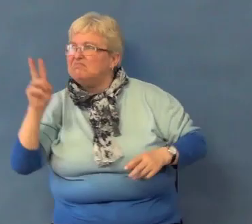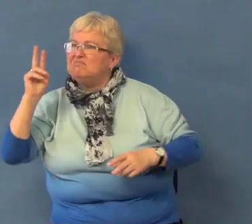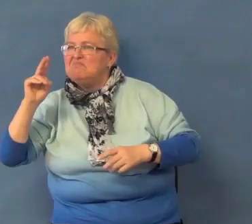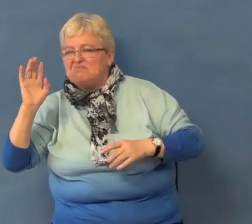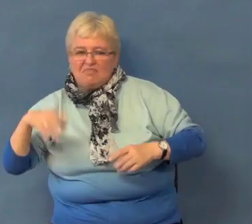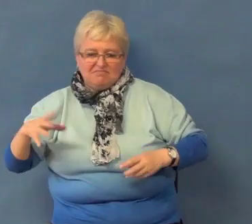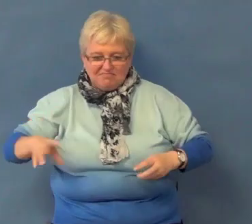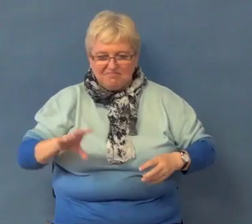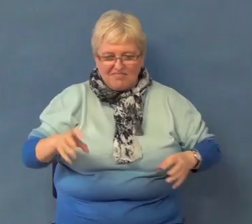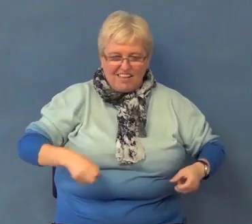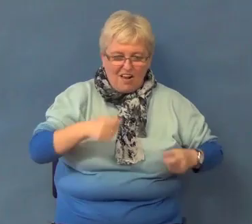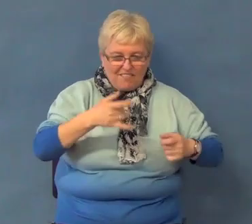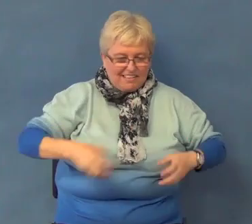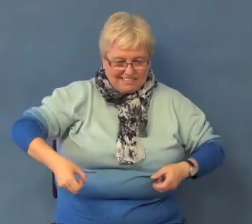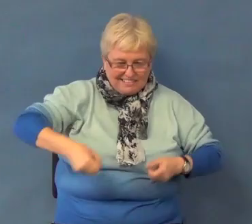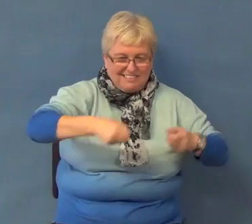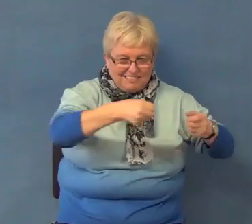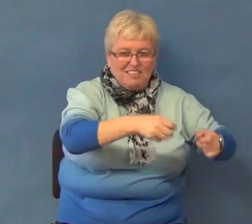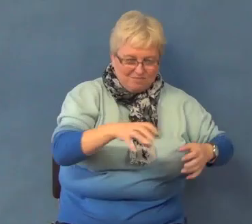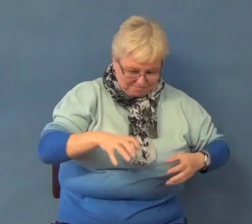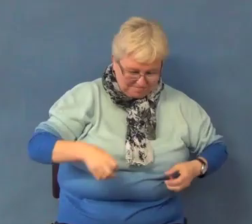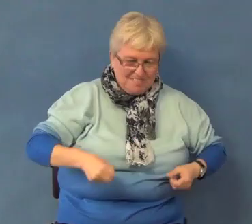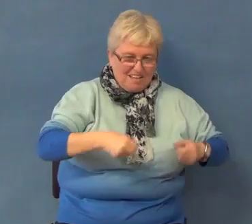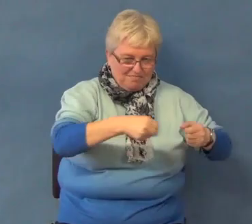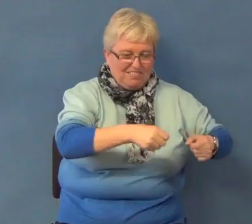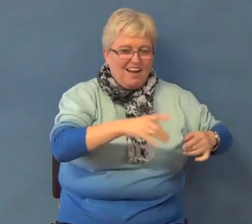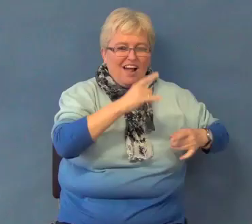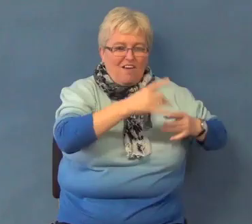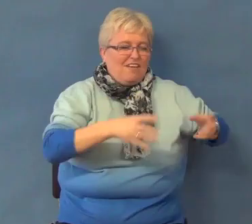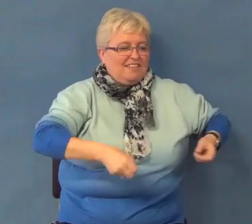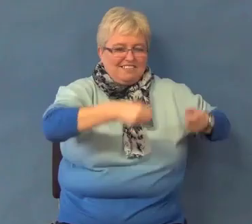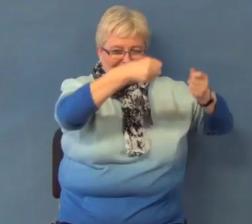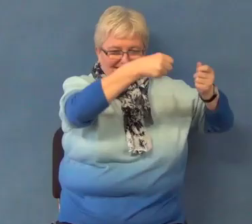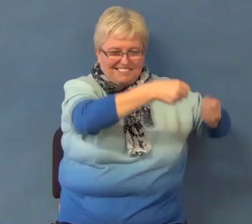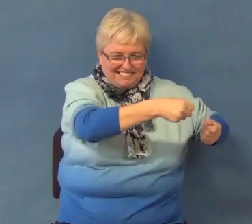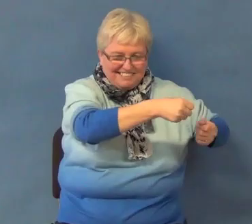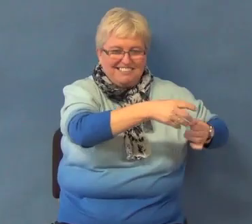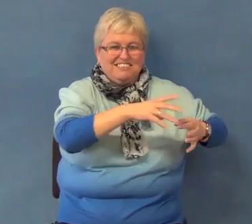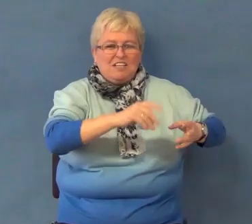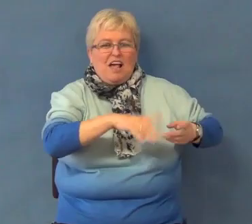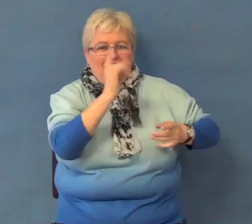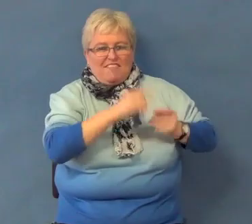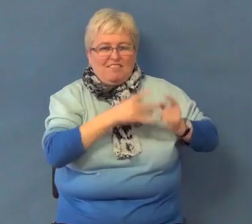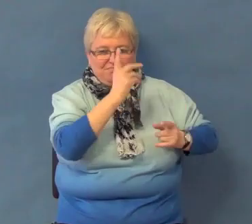Postanowił ukraść kosz, postawił go na rowerze i odjechał.